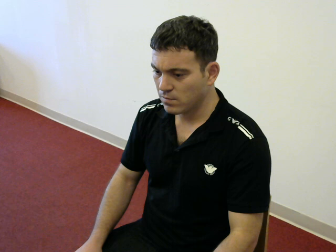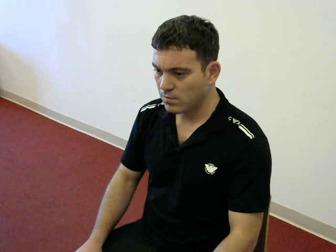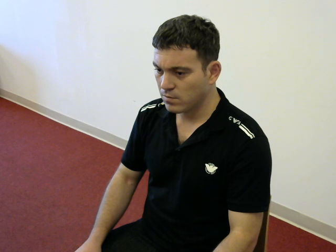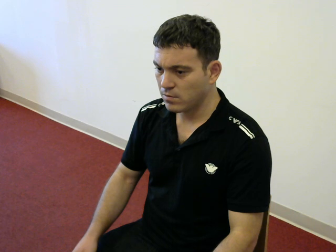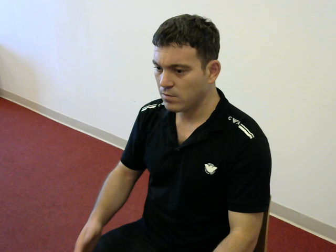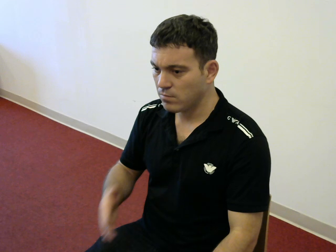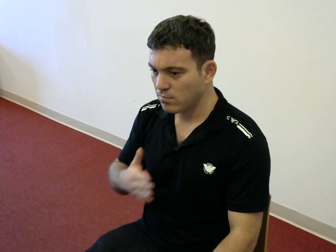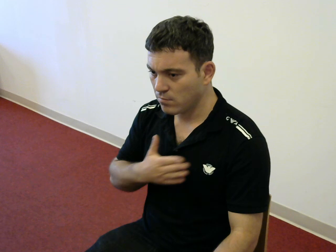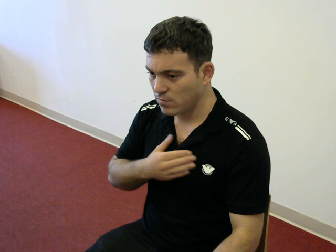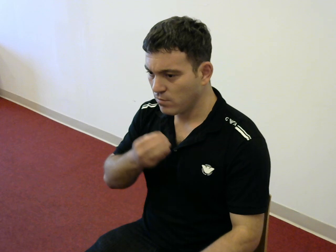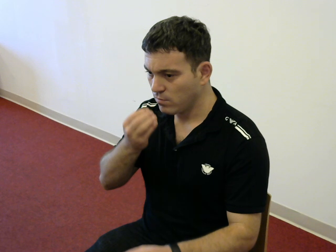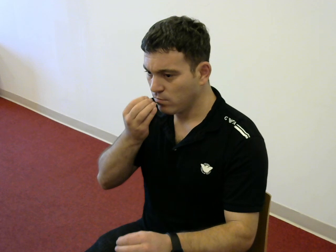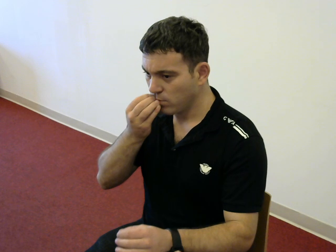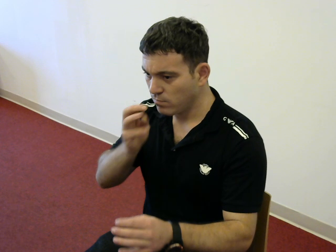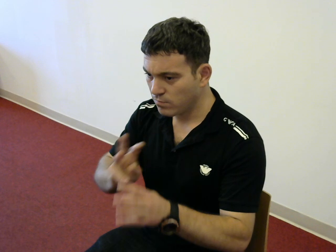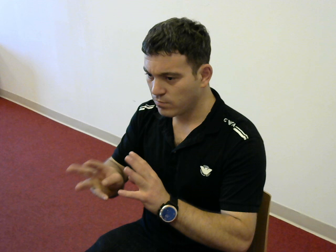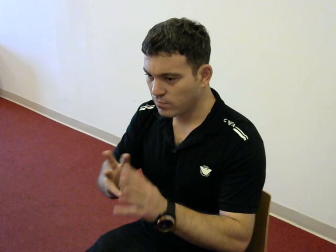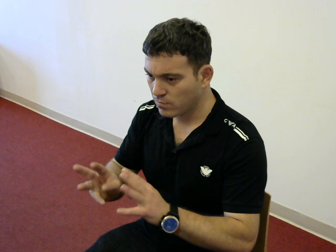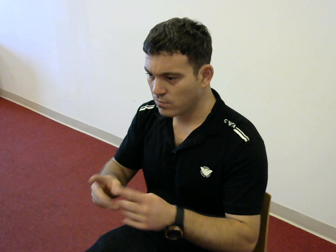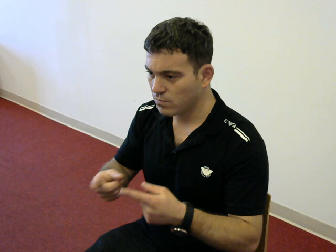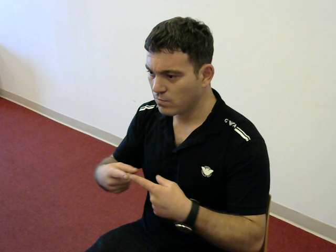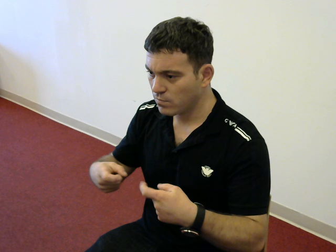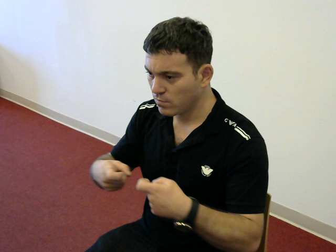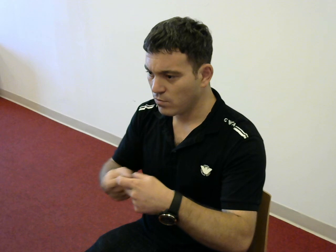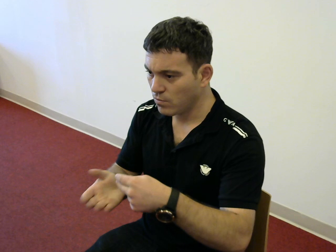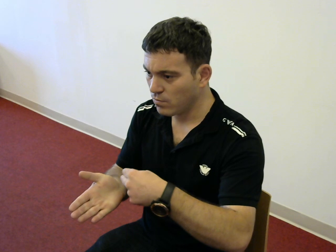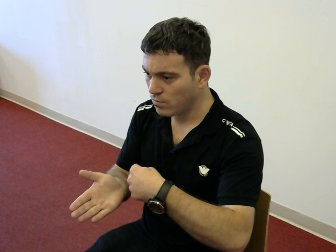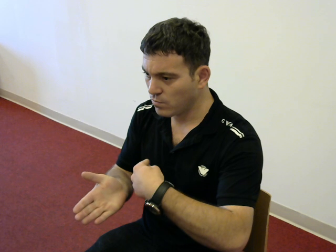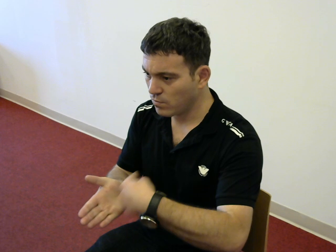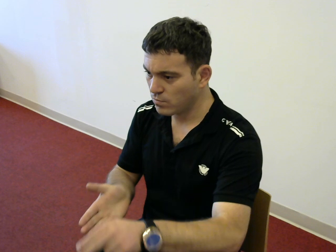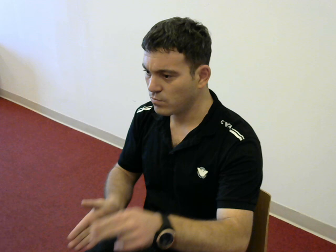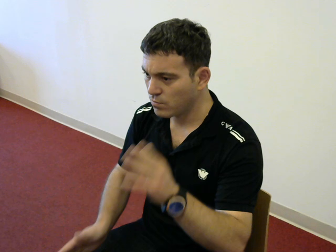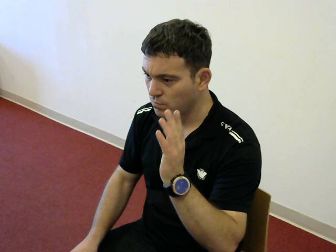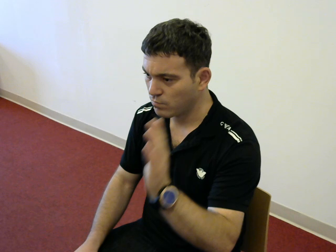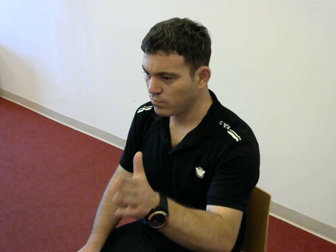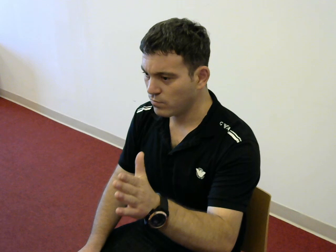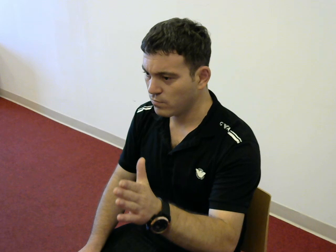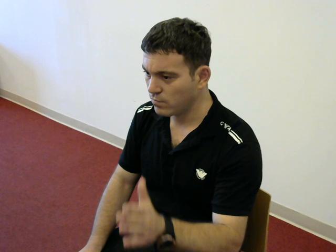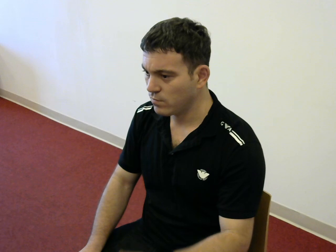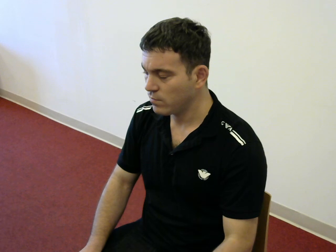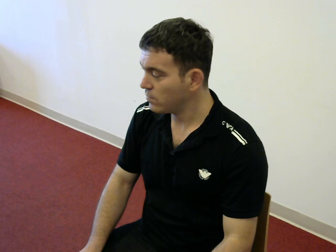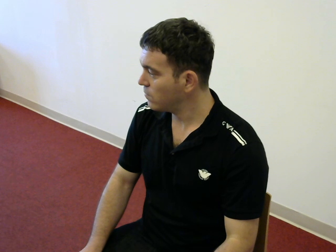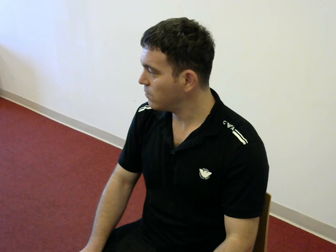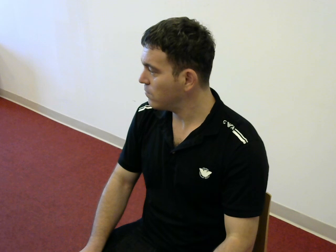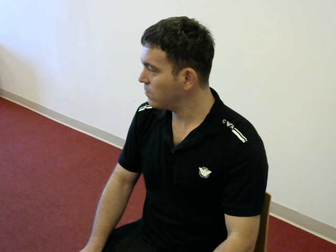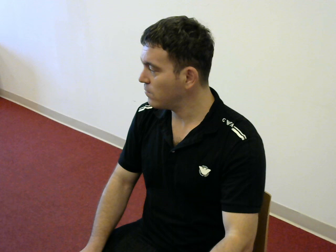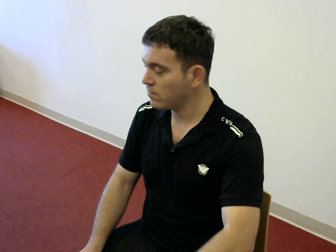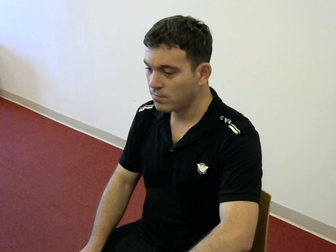Mən mətbəx üçün qab almalıyam